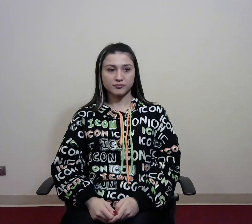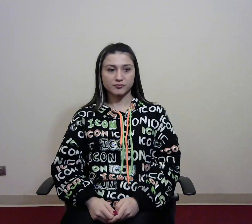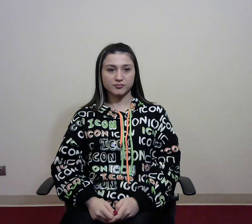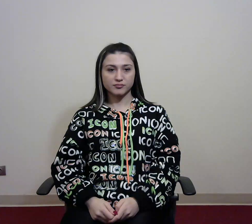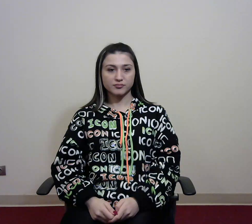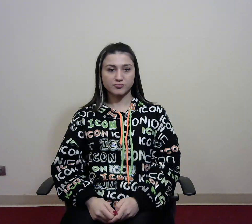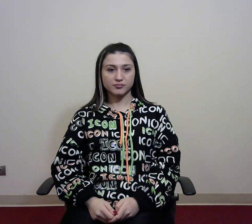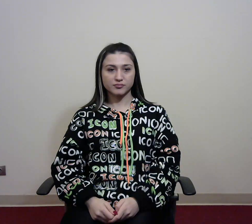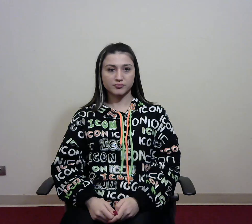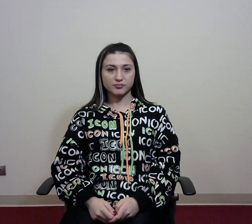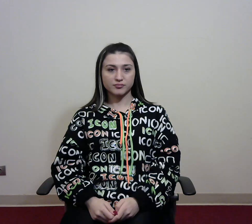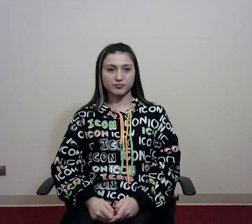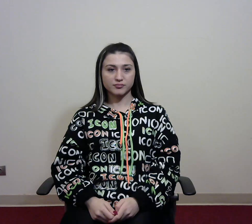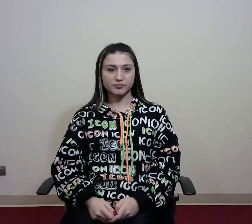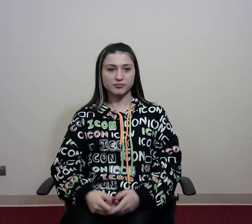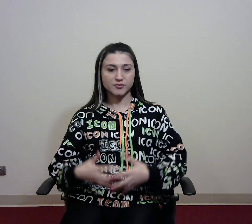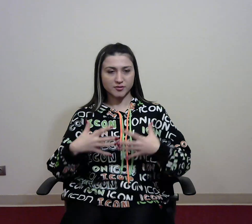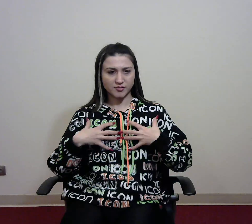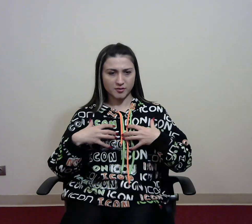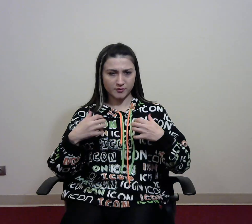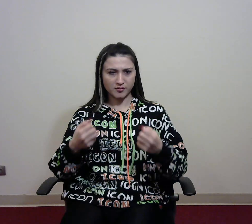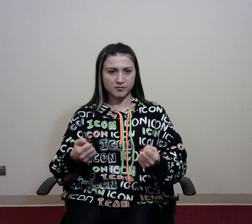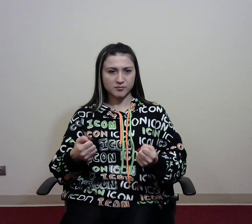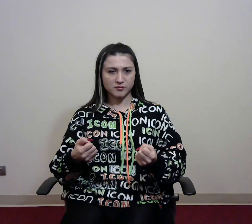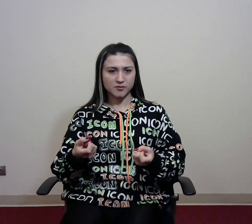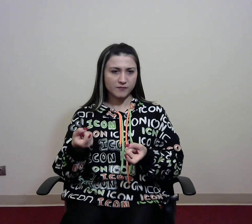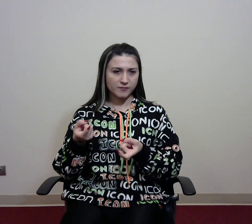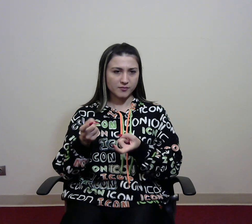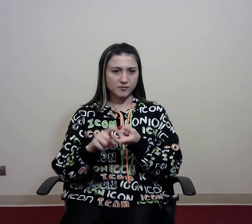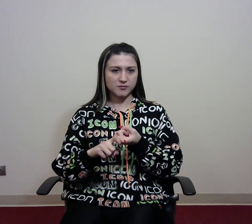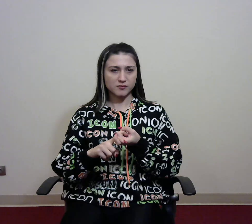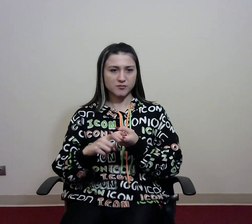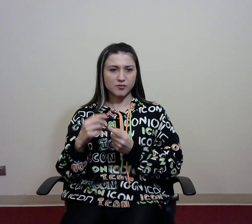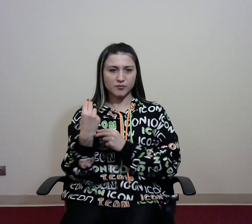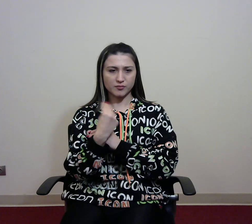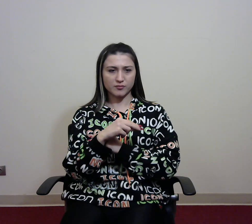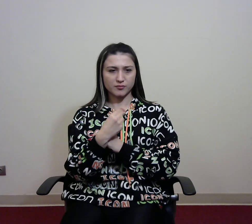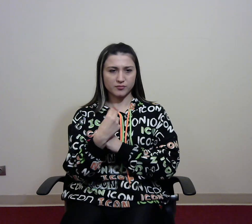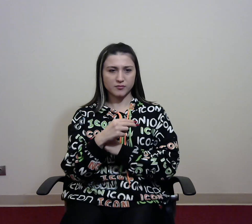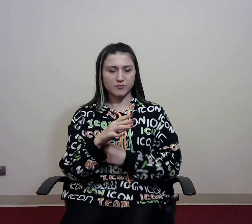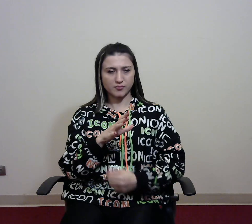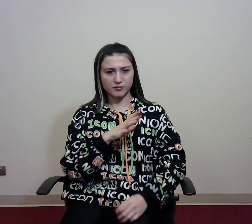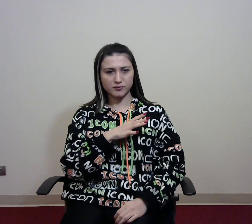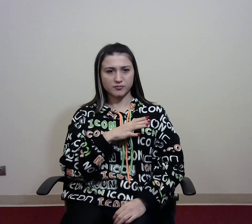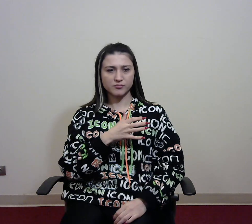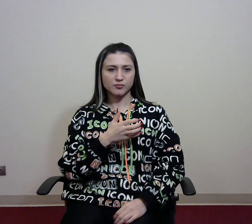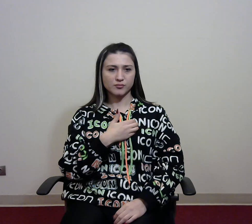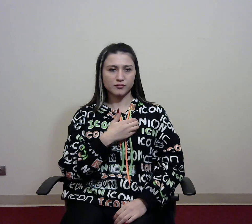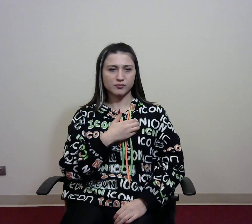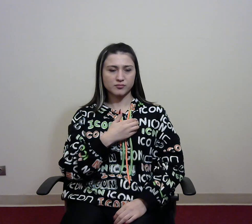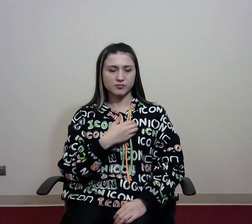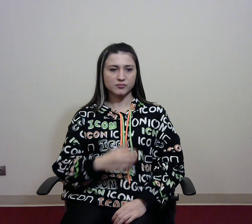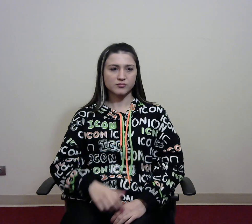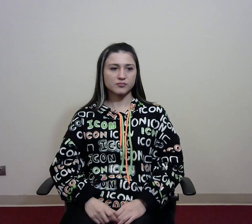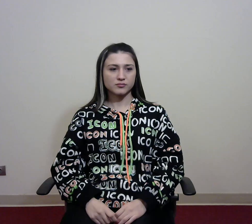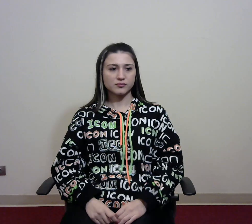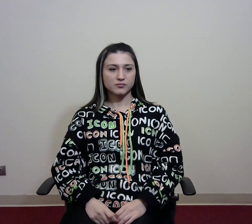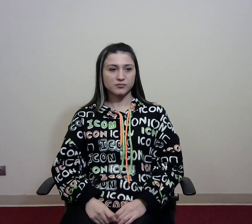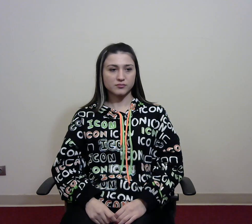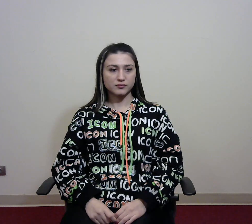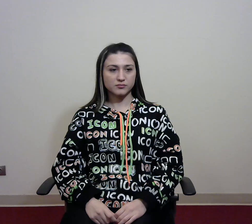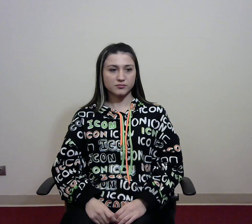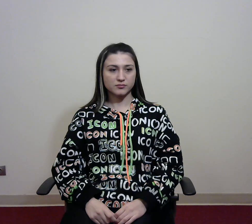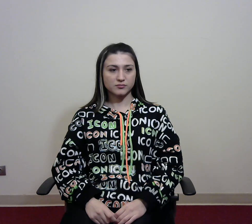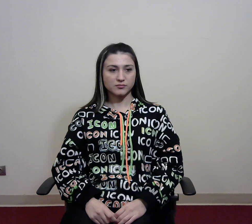Sağlamlığımla bağlı müalicə olmaq istəyirəm